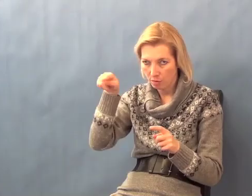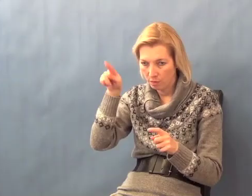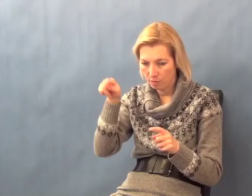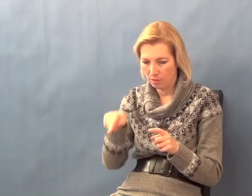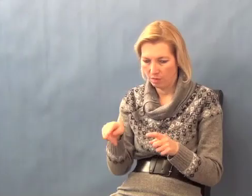Koło.